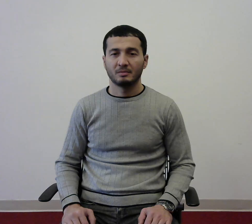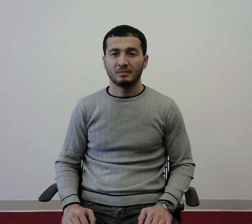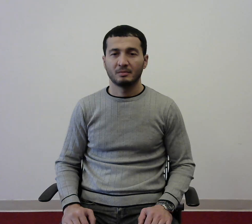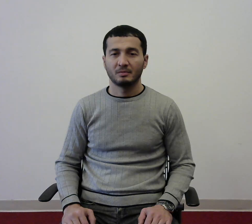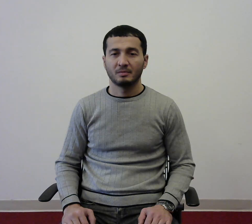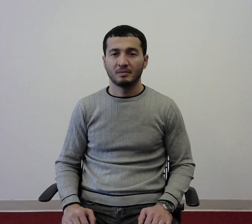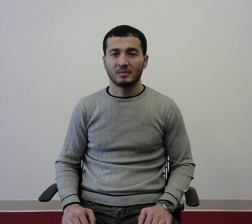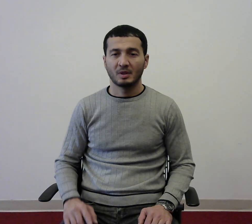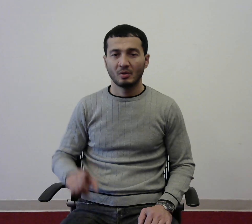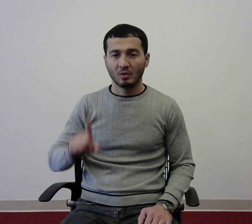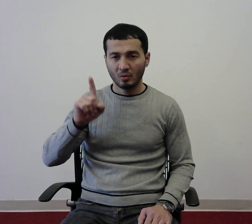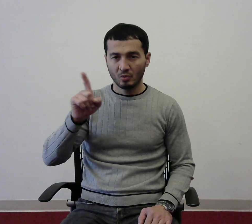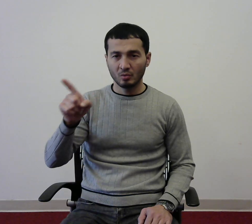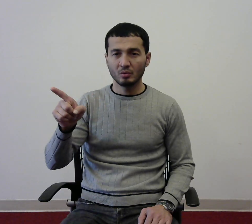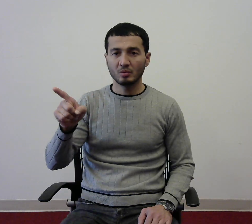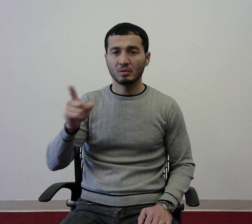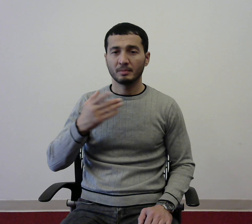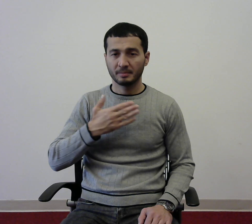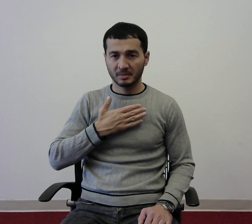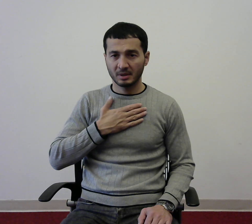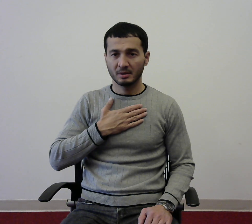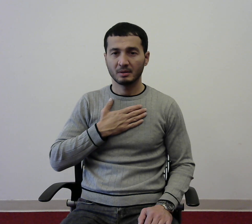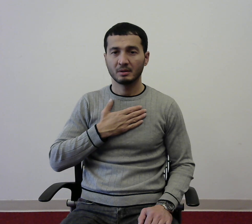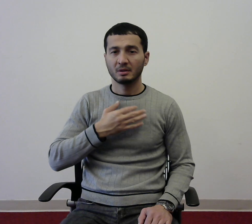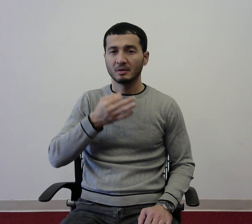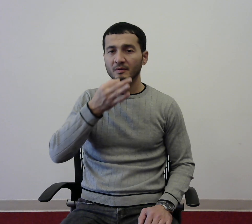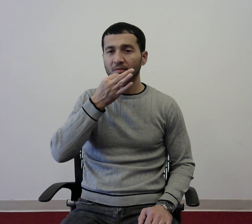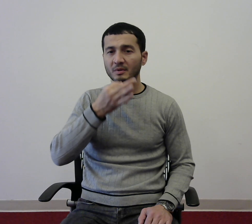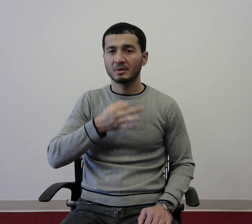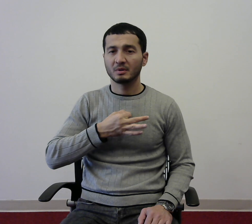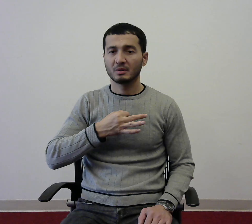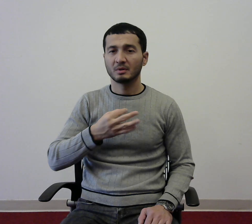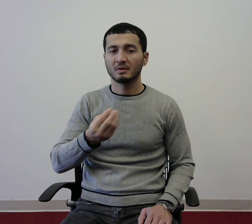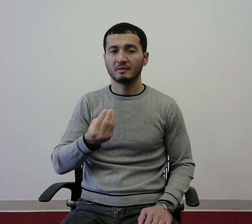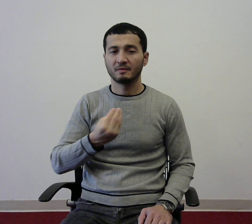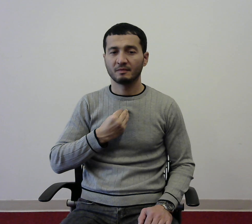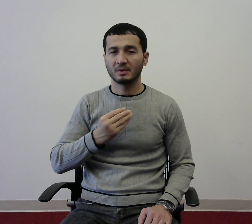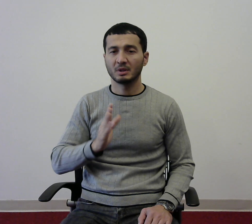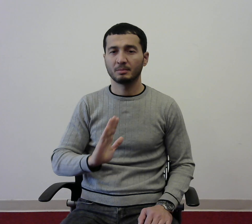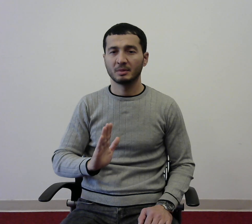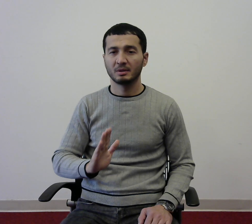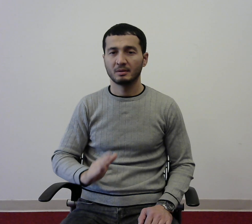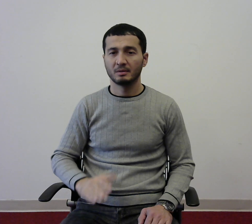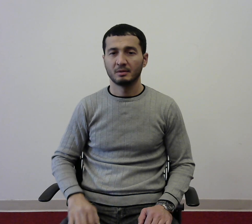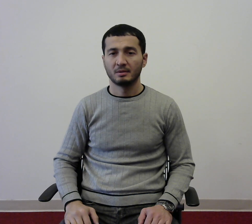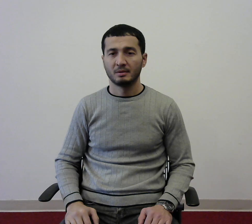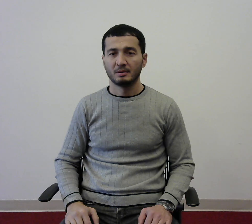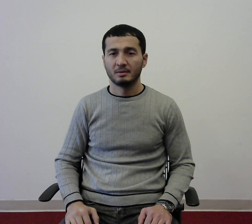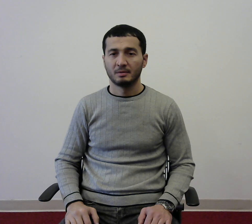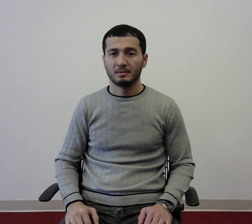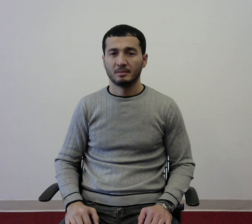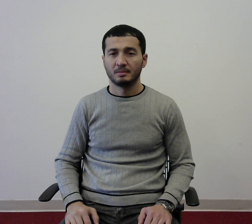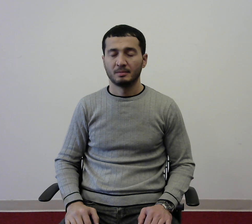O mənə cavab verməyib